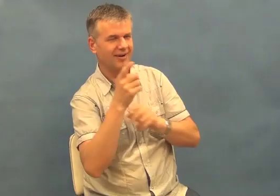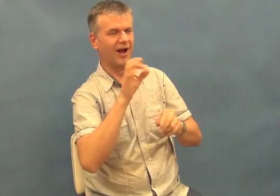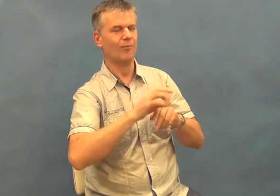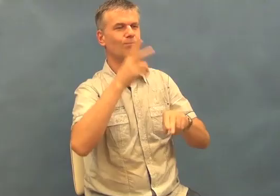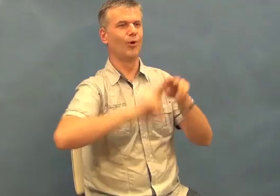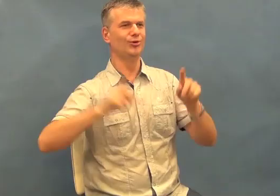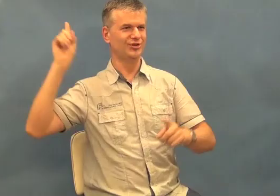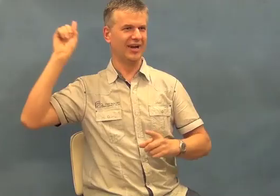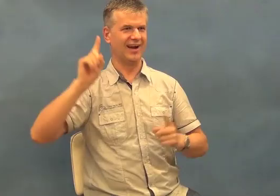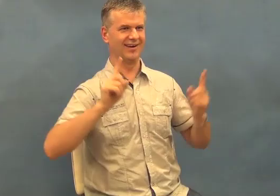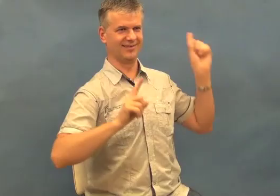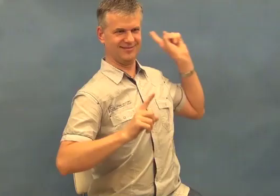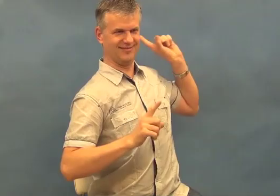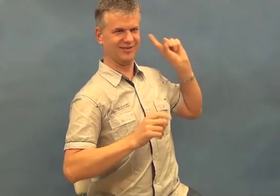Akurat policjant zachodzi go od tyłu.